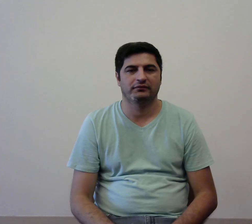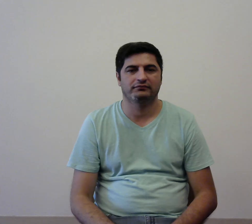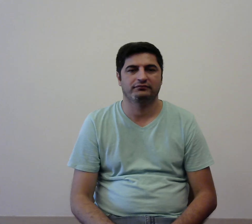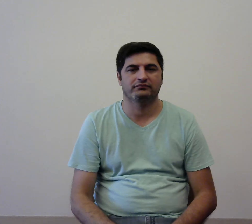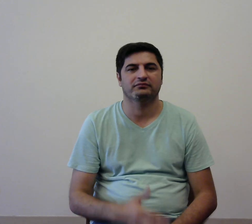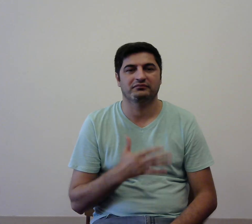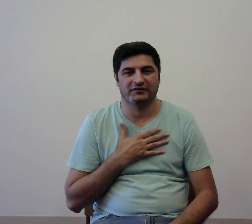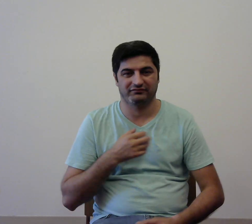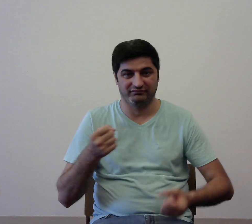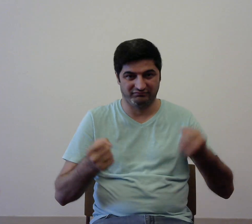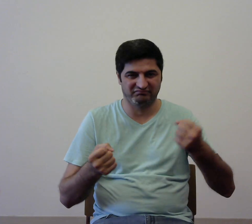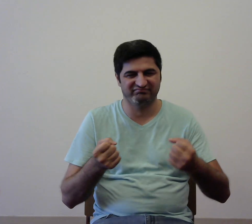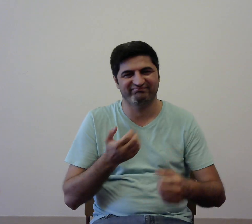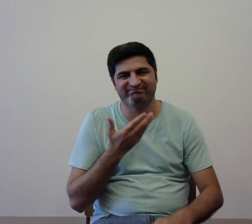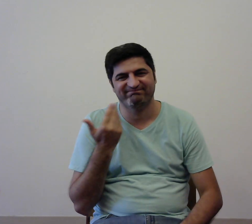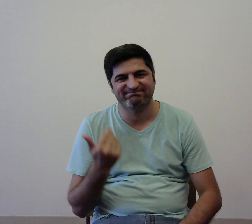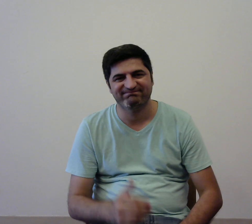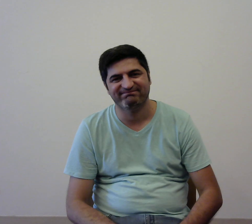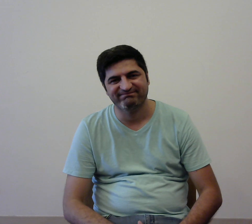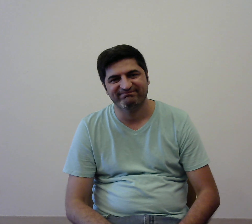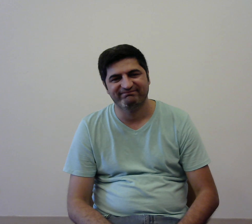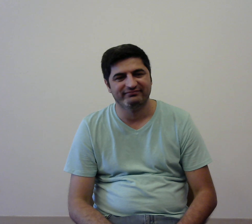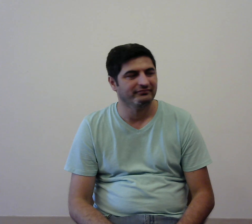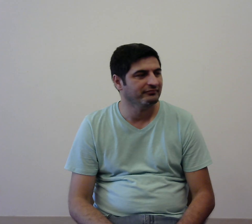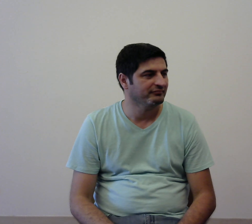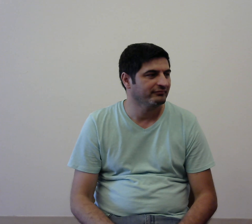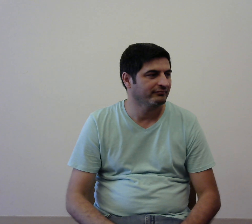Mənim avtomobilim yoxdur